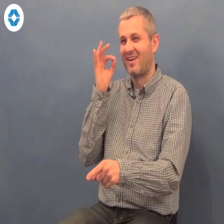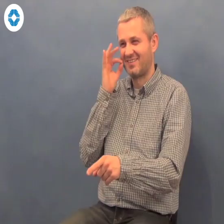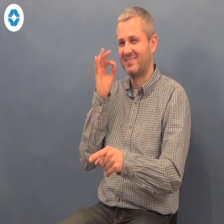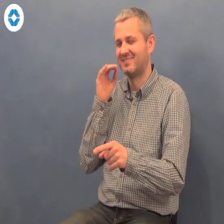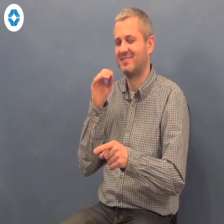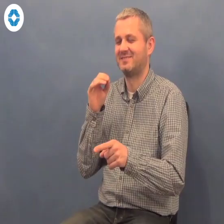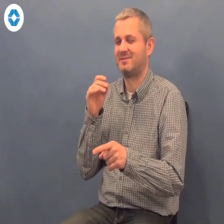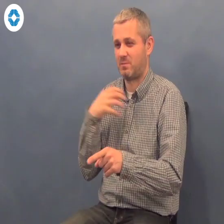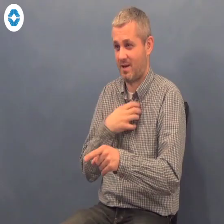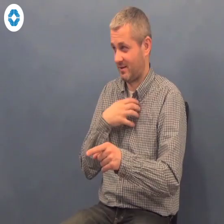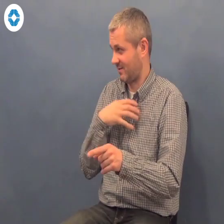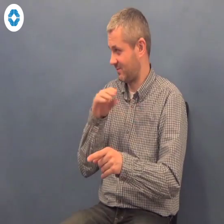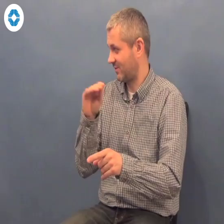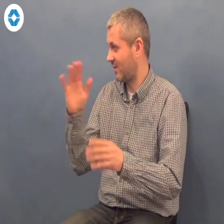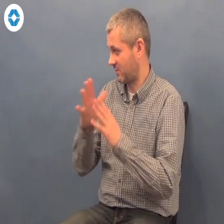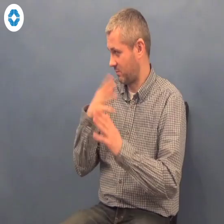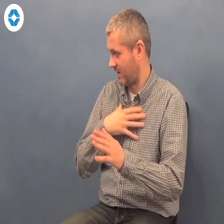Opowiedzieć mu bajkę? Zamigać ją?